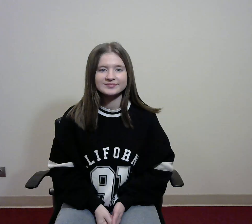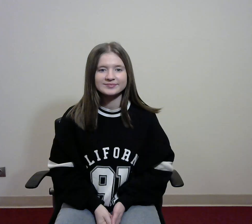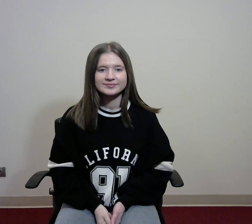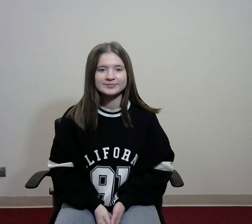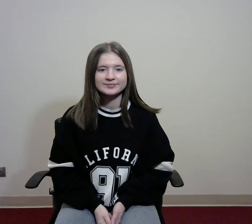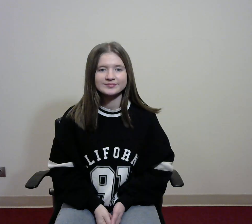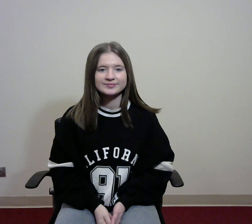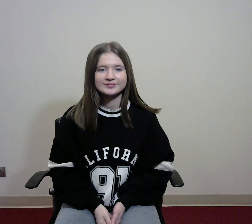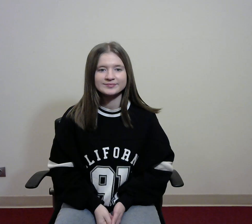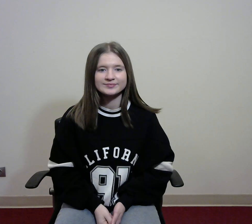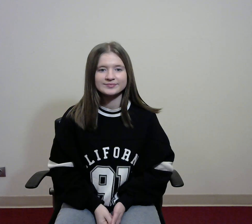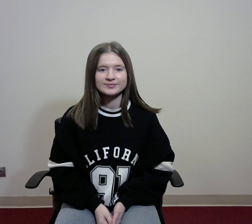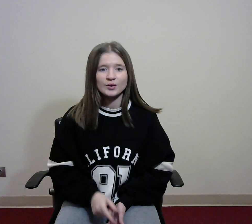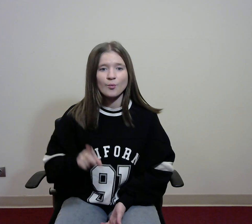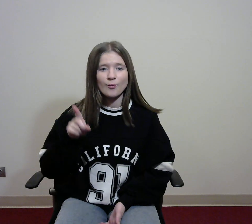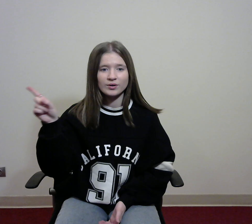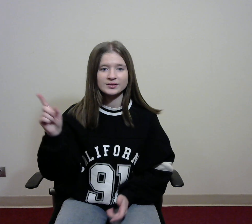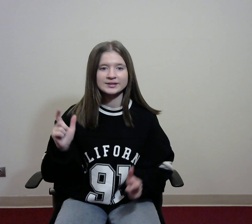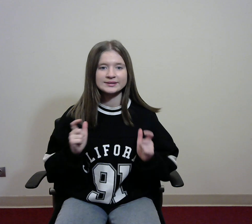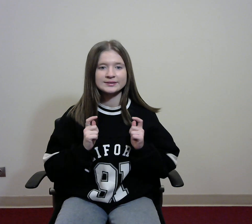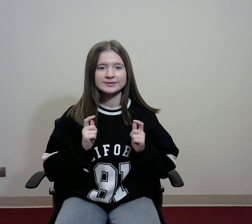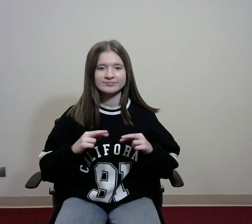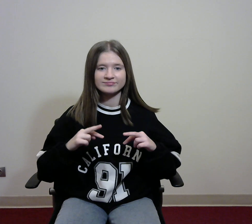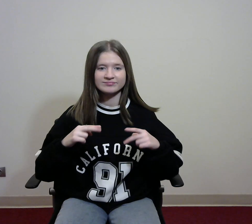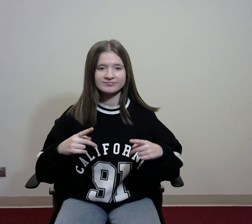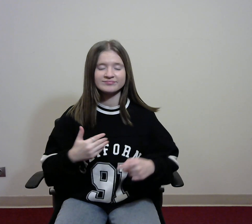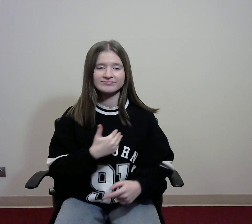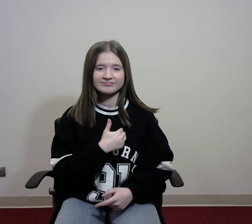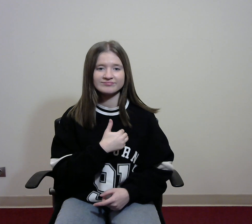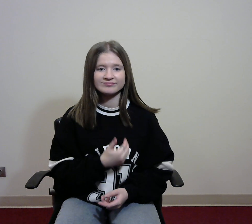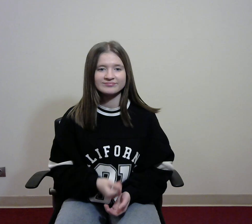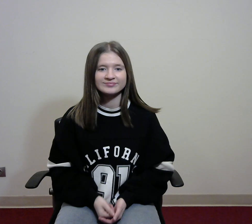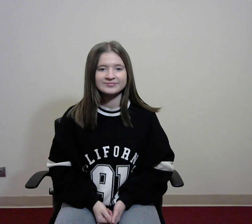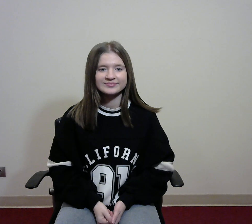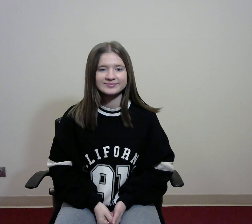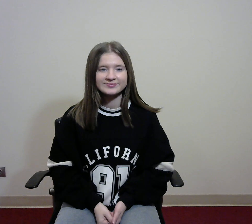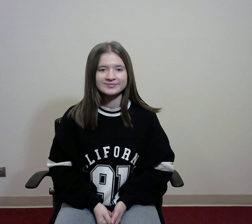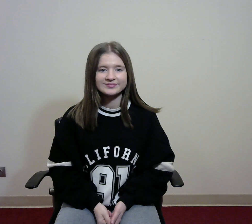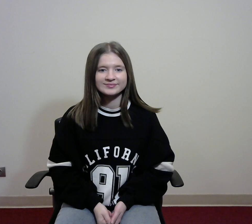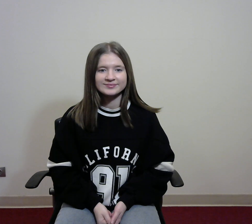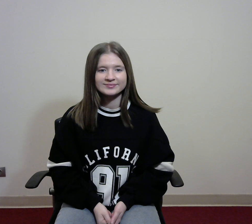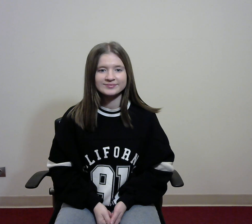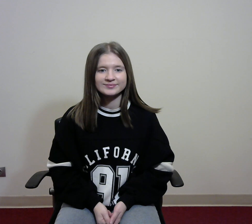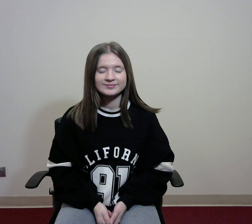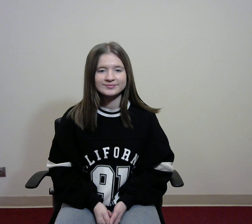O köynəyini dəyişmək istəyir